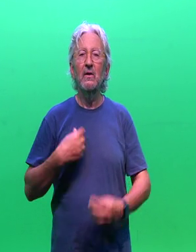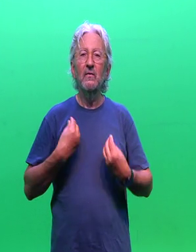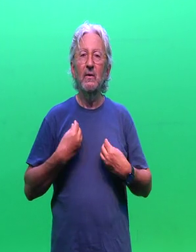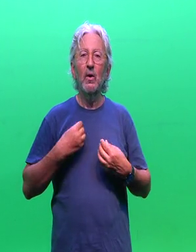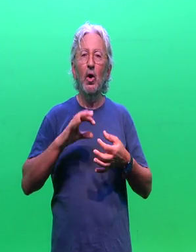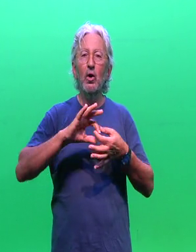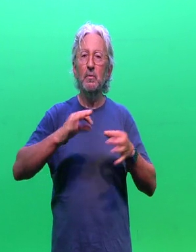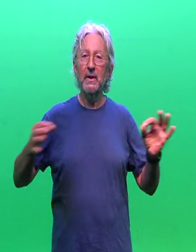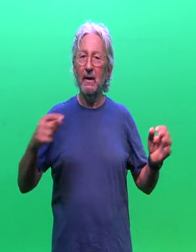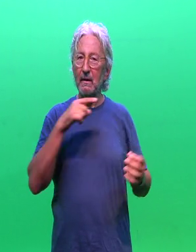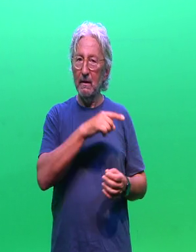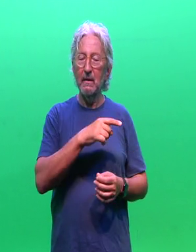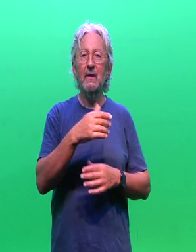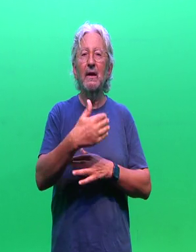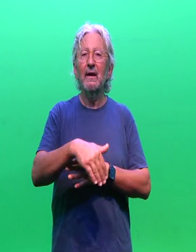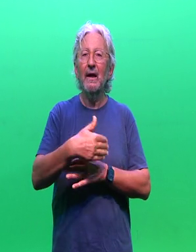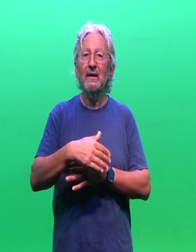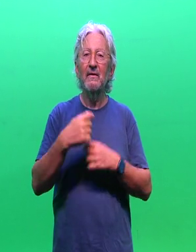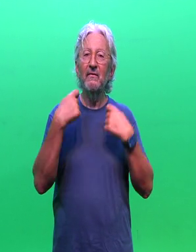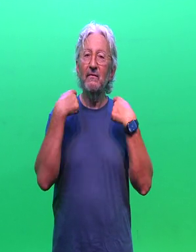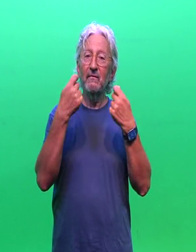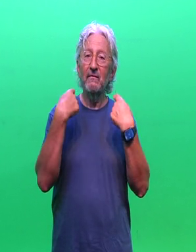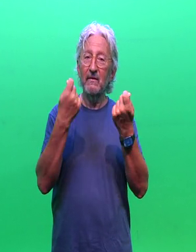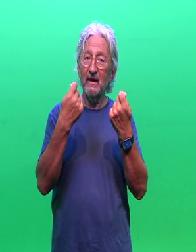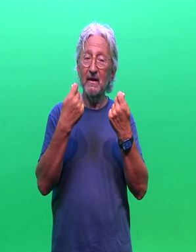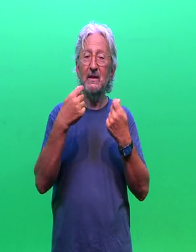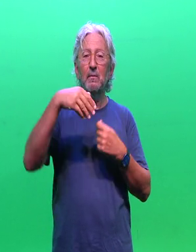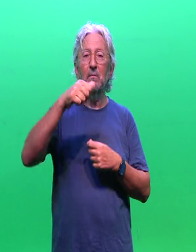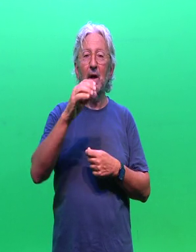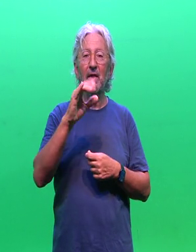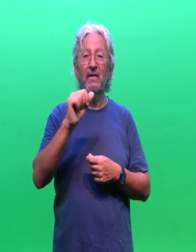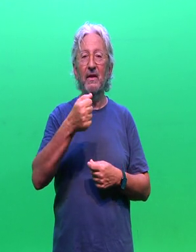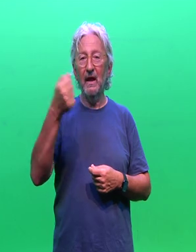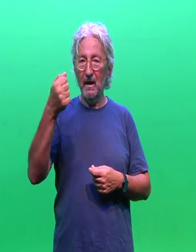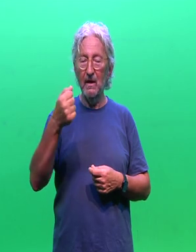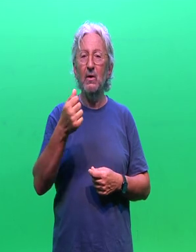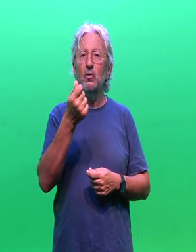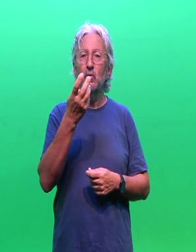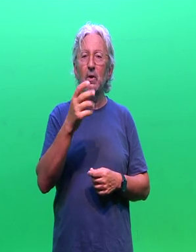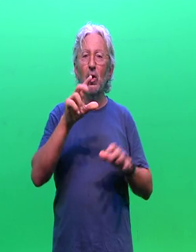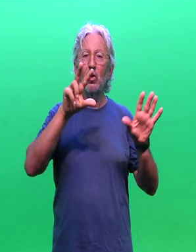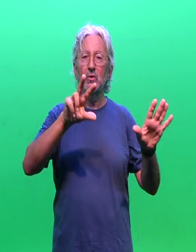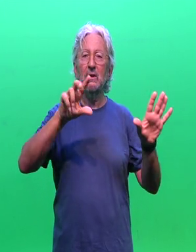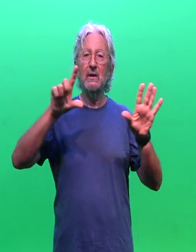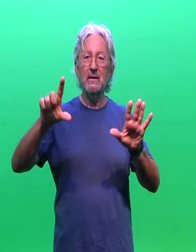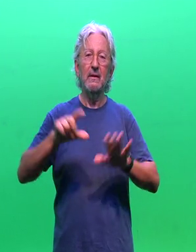Visc a L'Hospitalet, al carrer Francesc Macià número vuitanta-set.